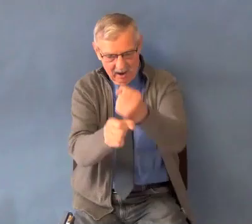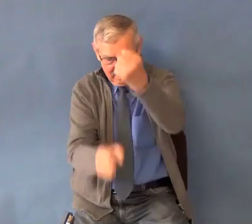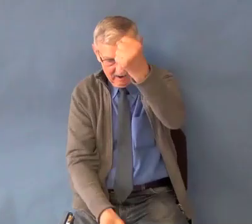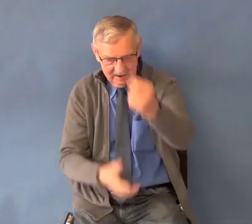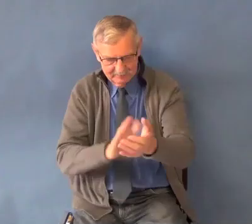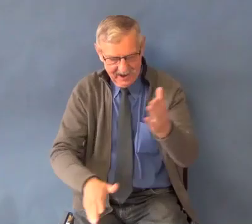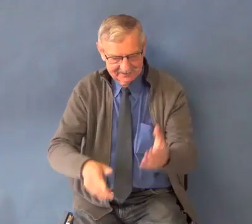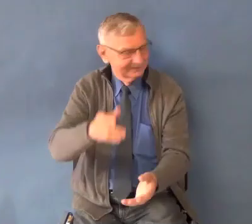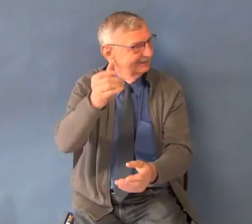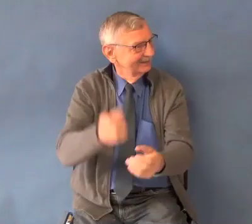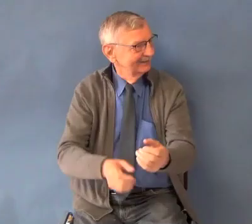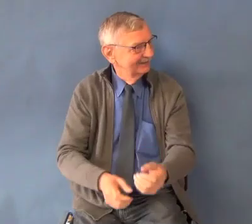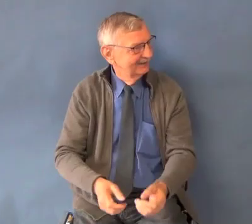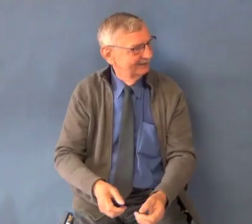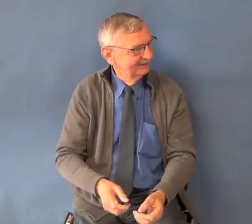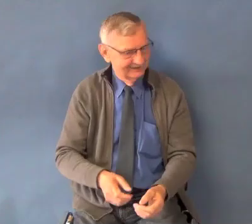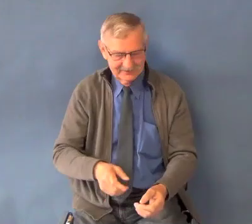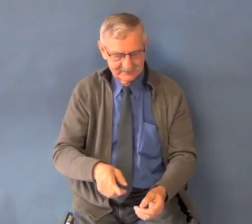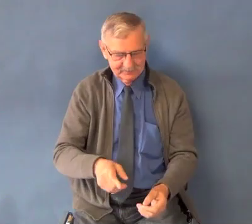Bez długiego przyrządu.